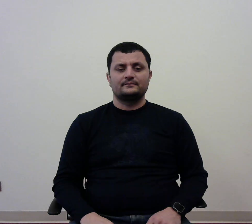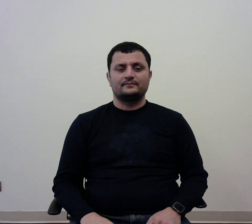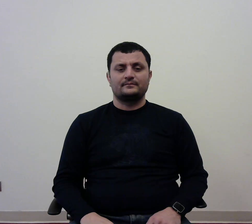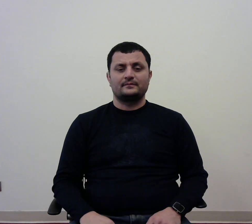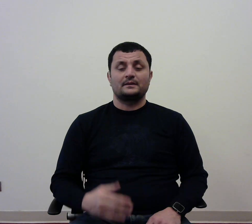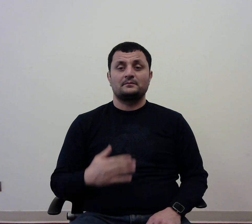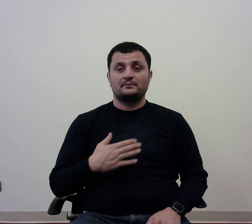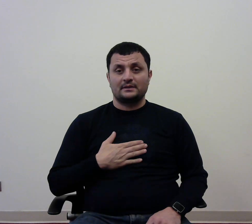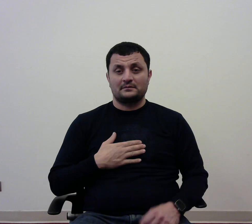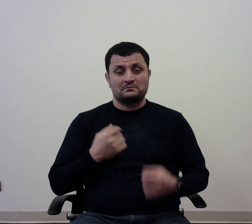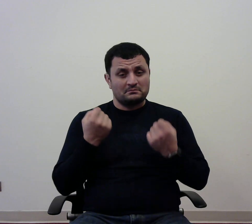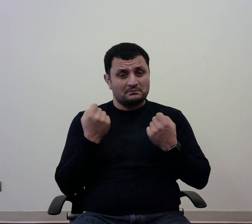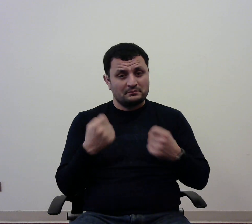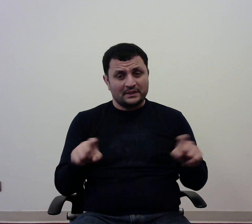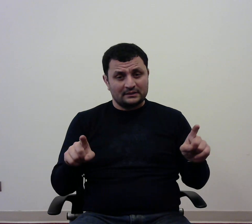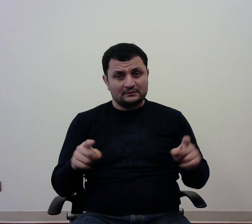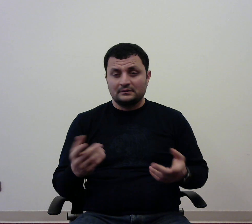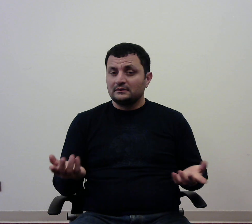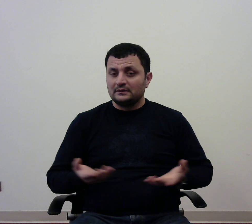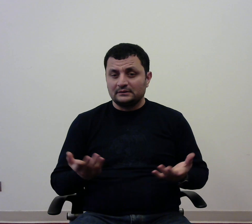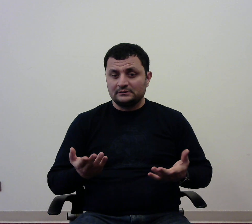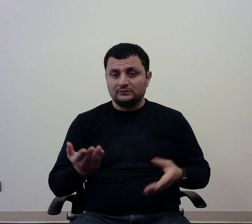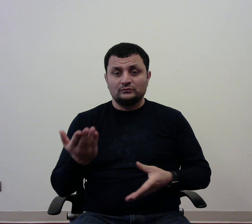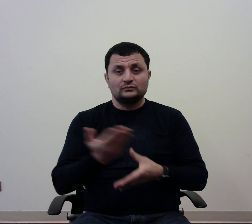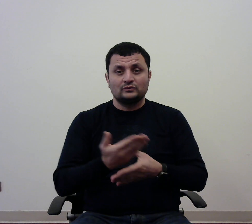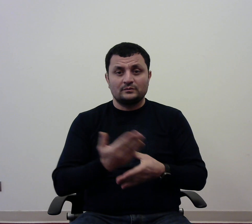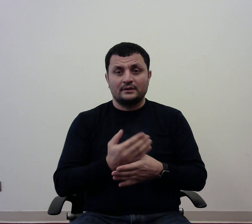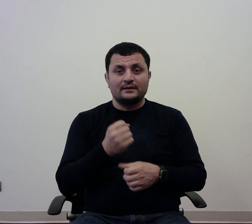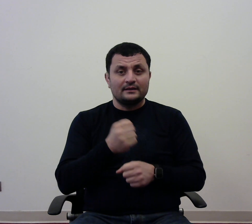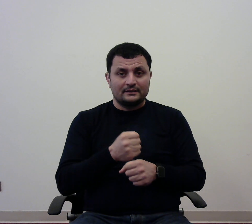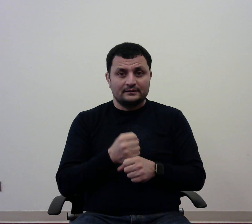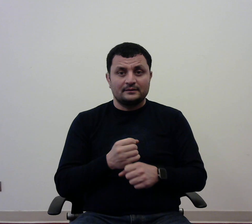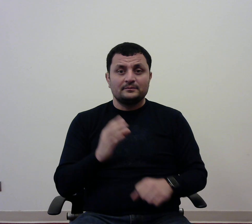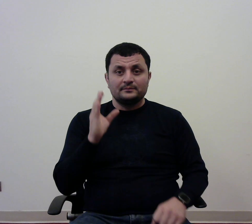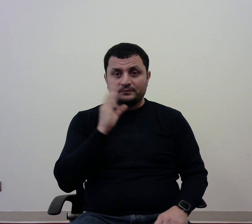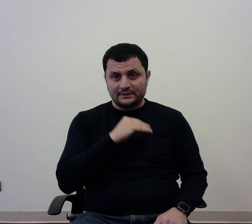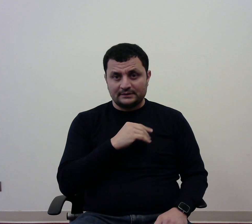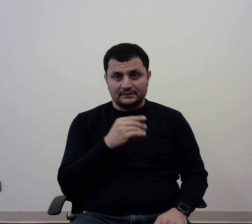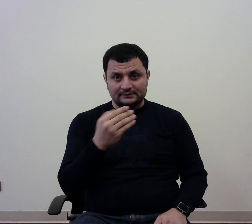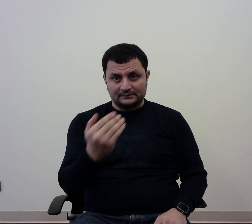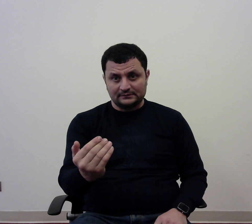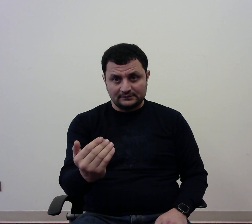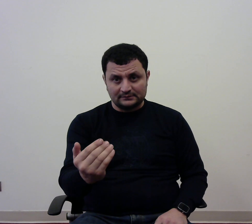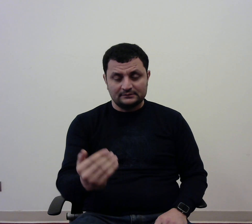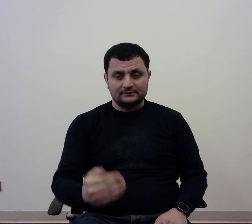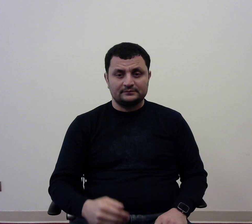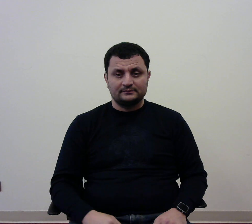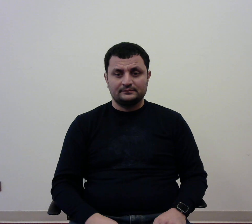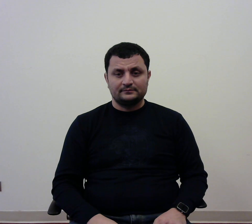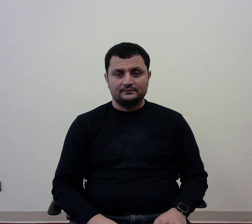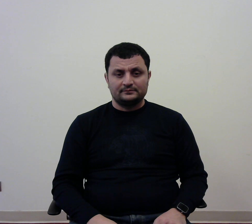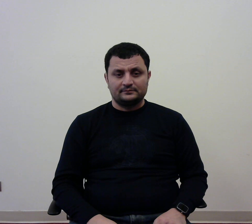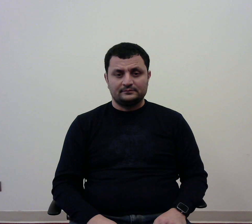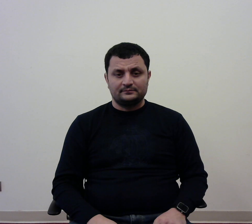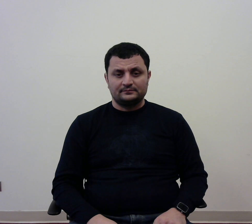Mənə başqa hansı köməkliyi edə bilərsiniz?